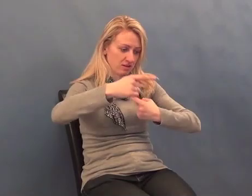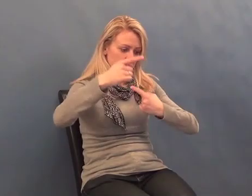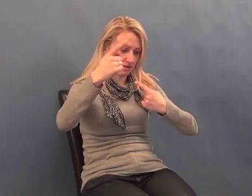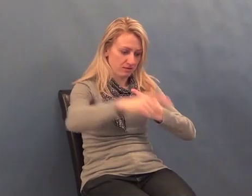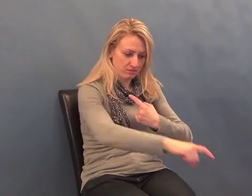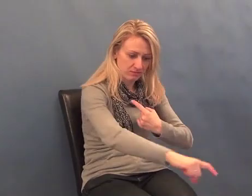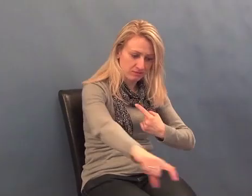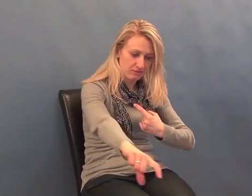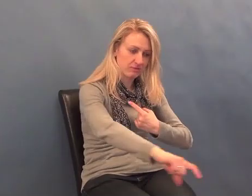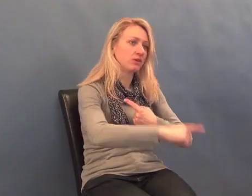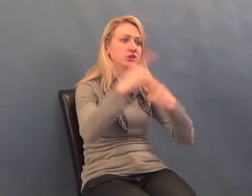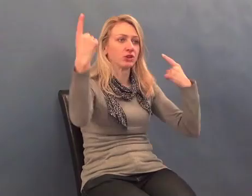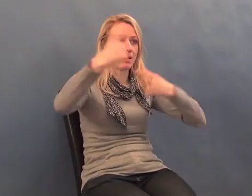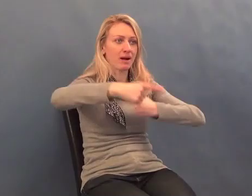Pas na ziemi i szlaban.